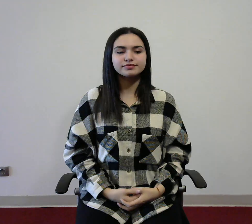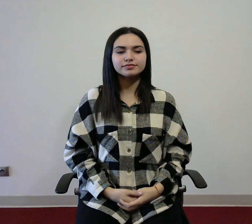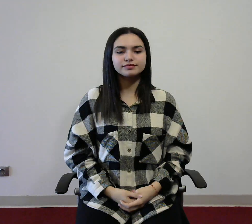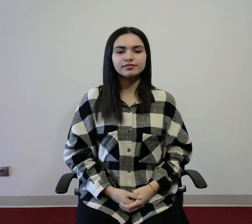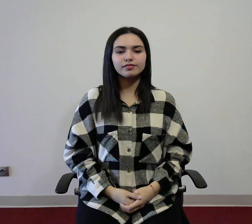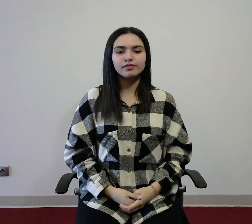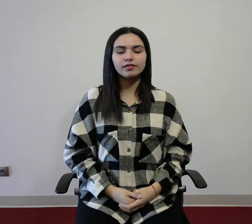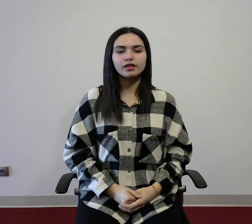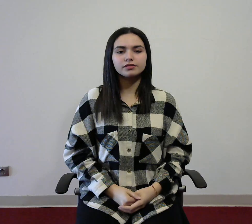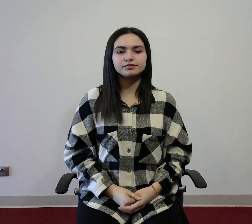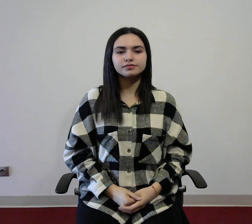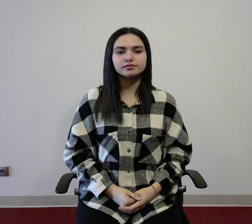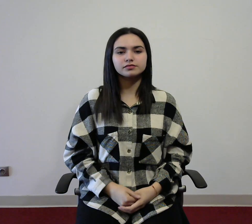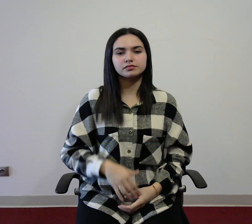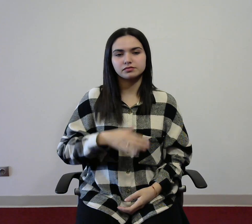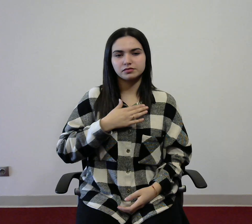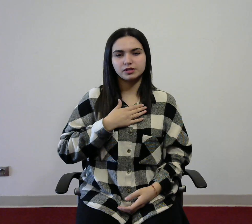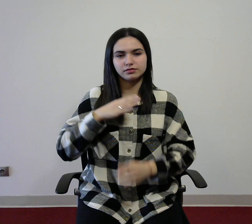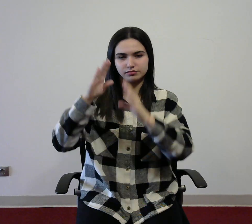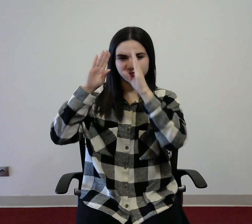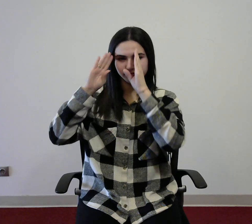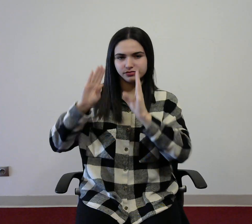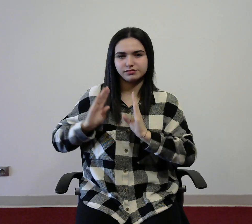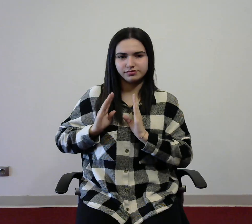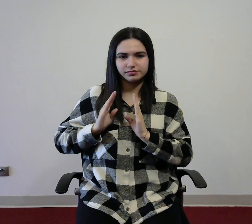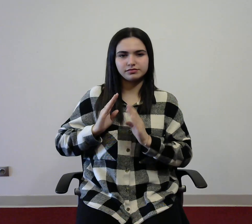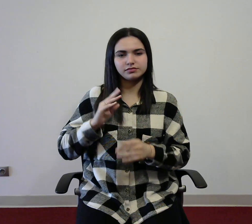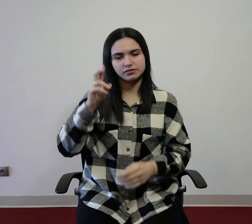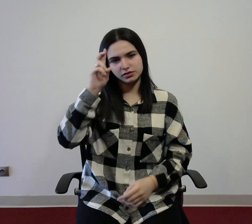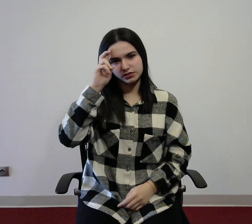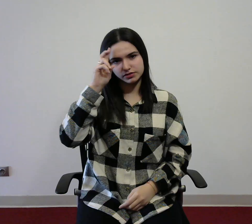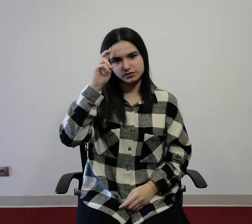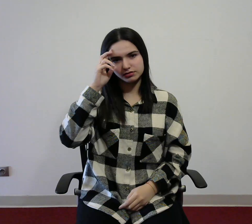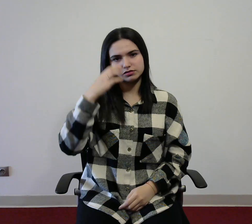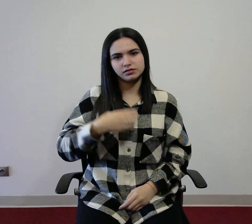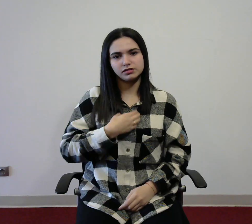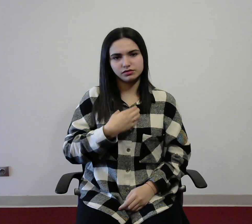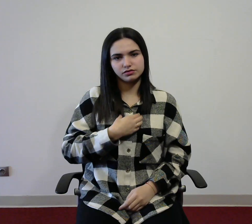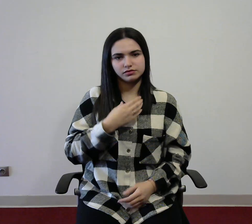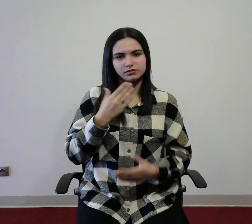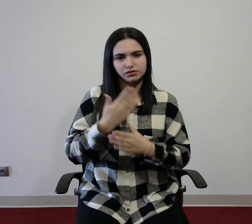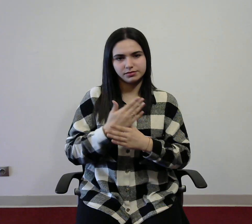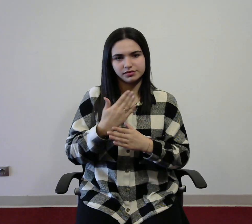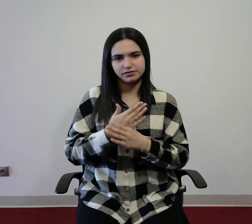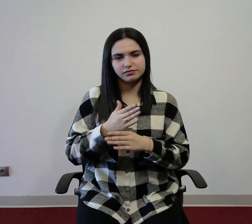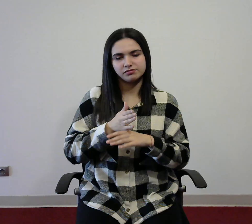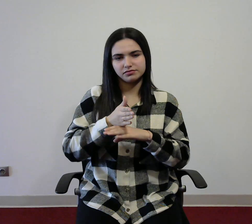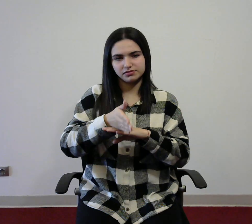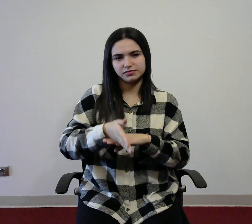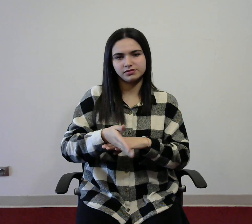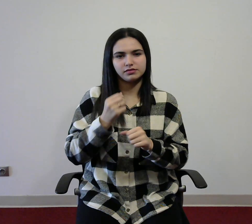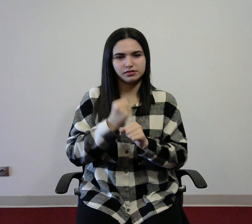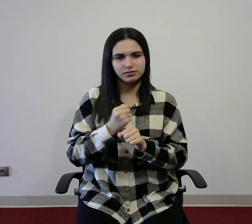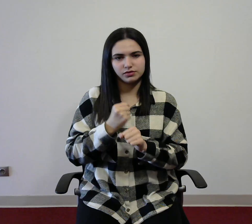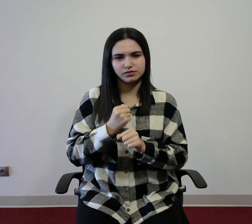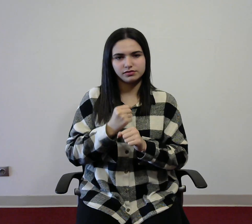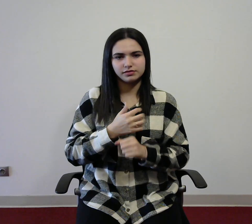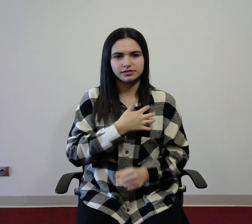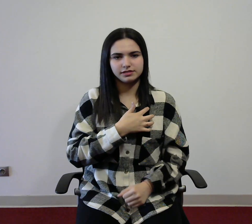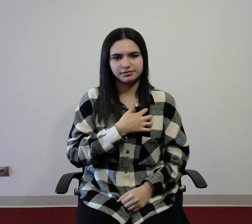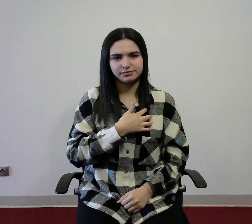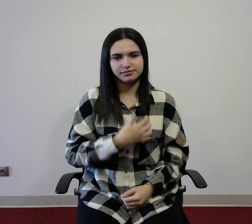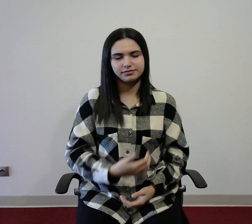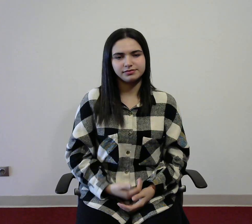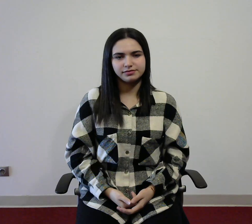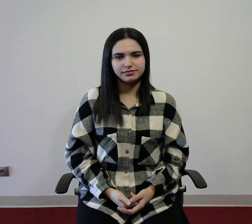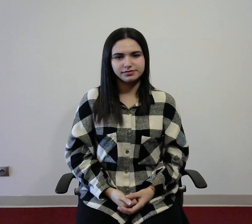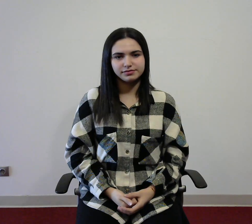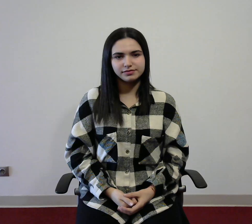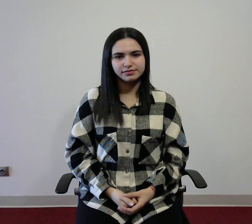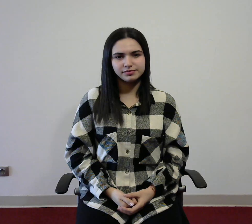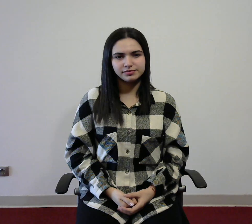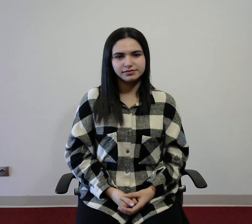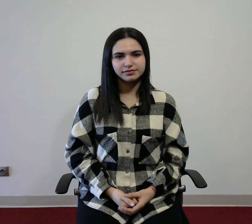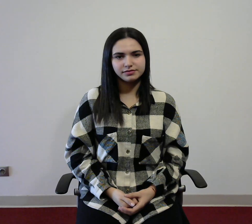Mən ünvanlı dövlət sosial yardımına müraciət etmək istəyirəm